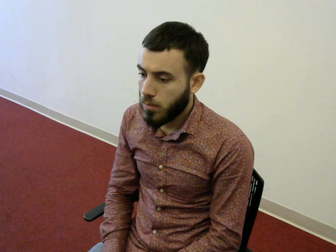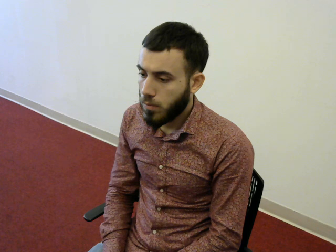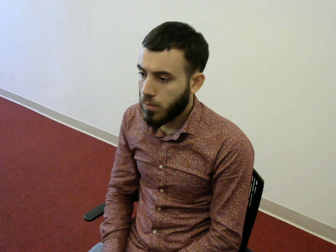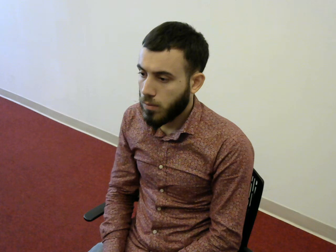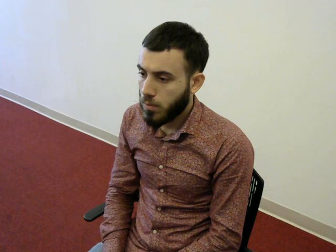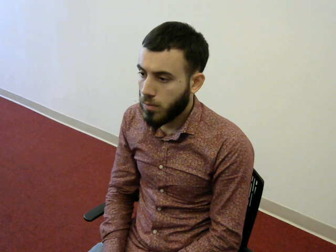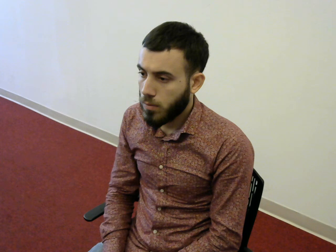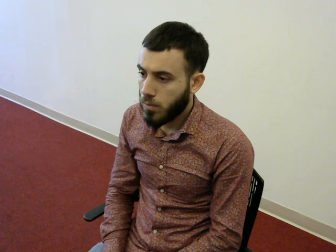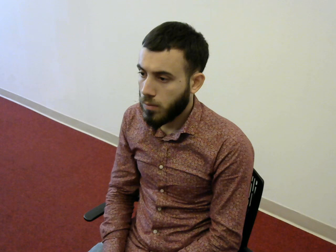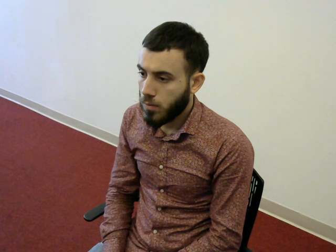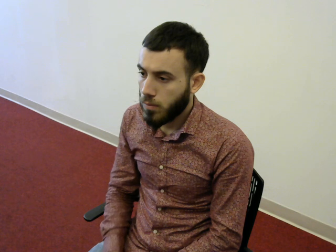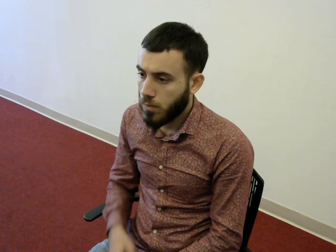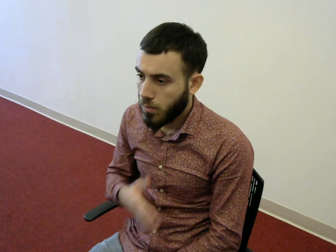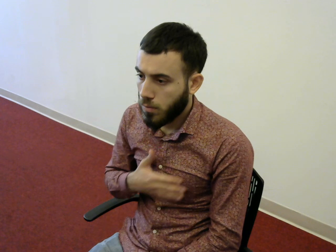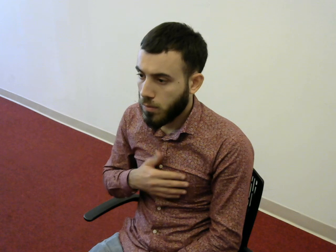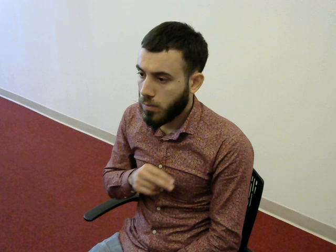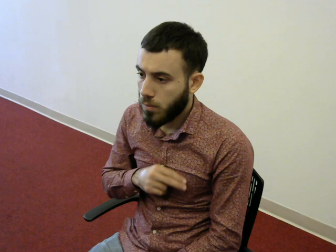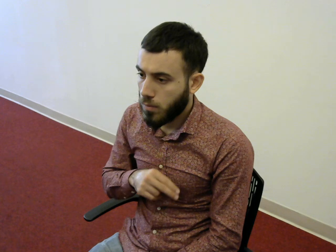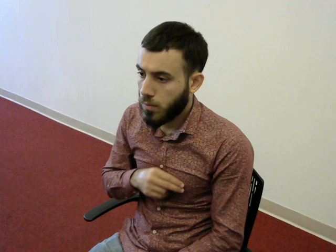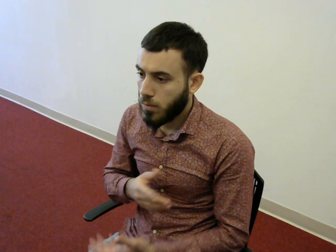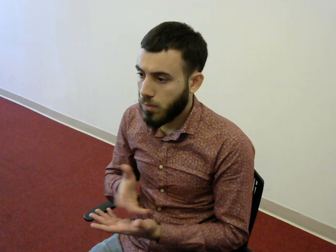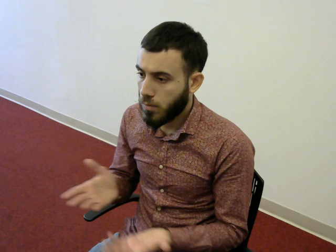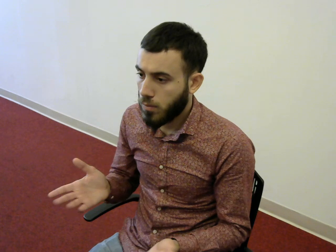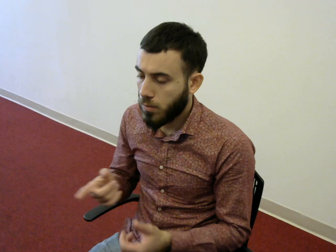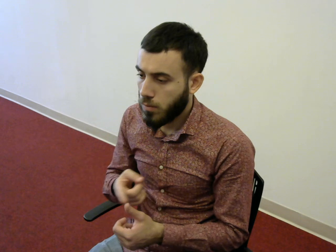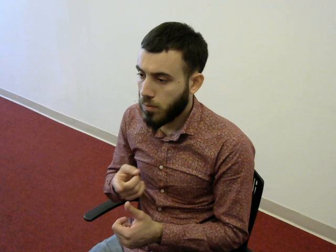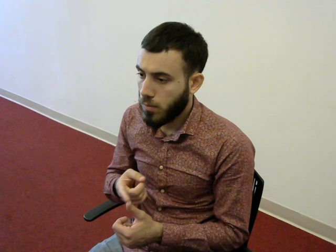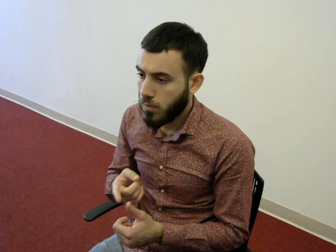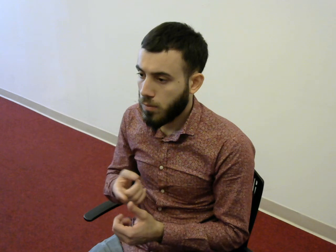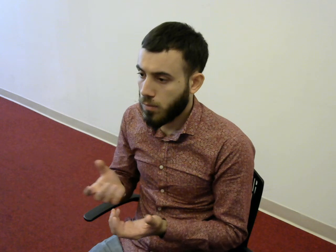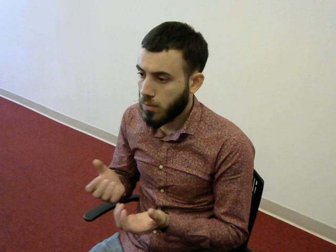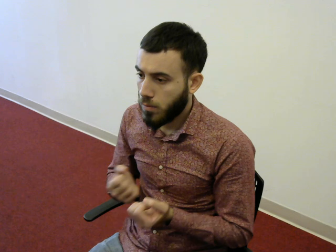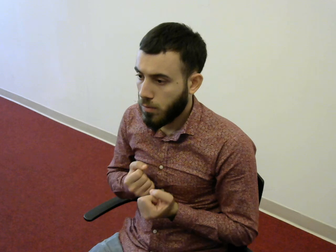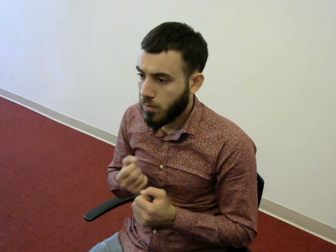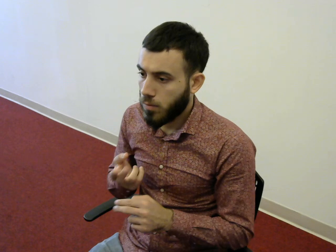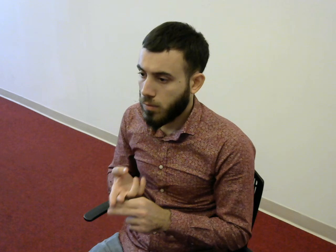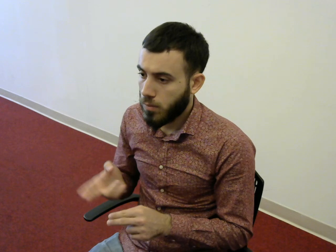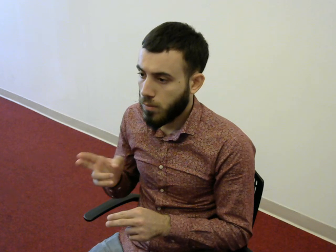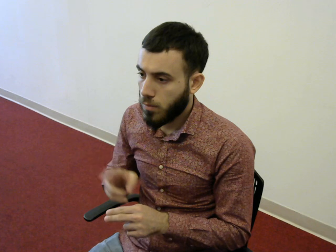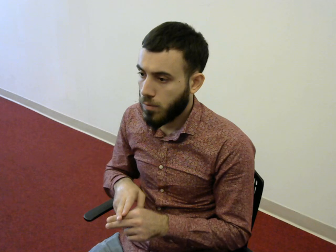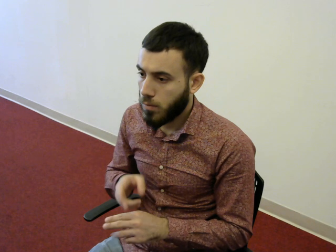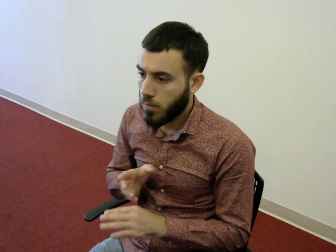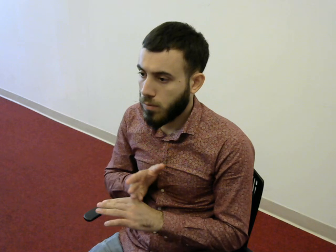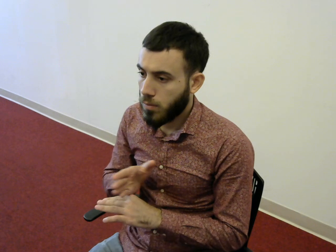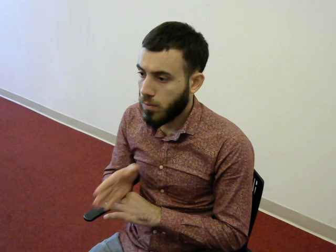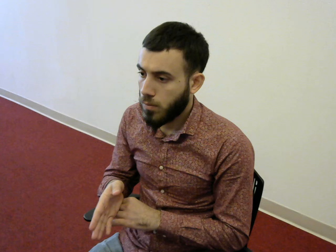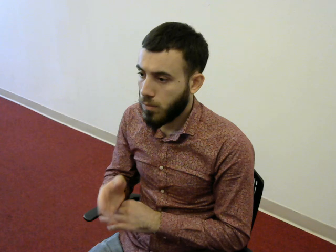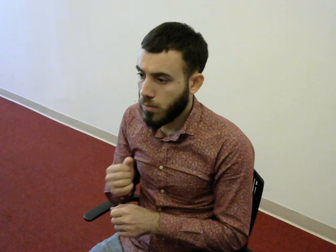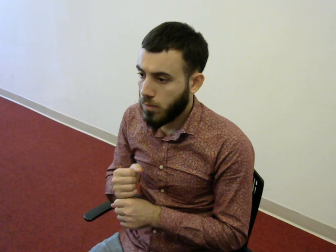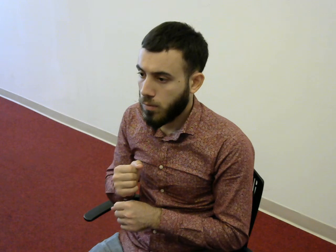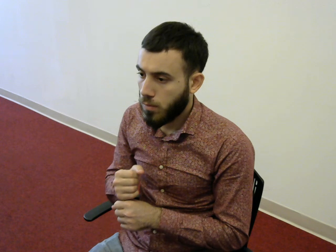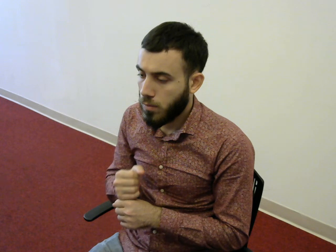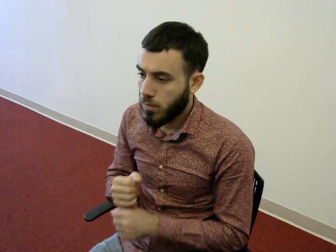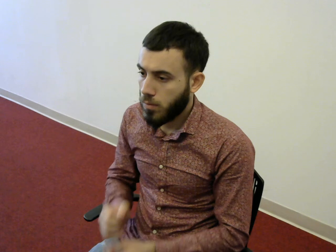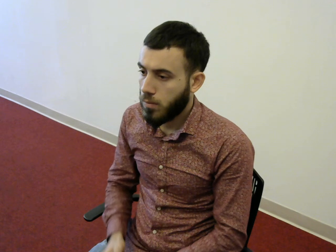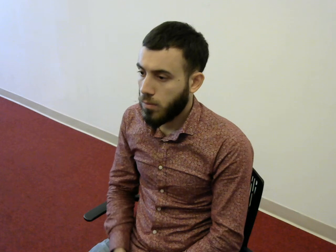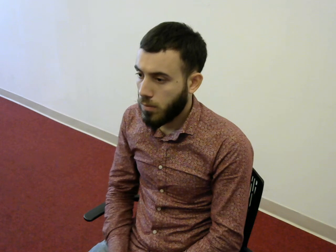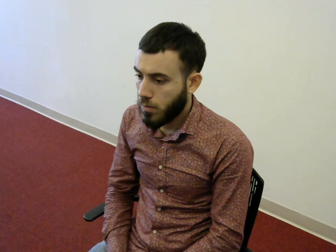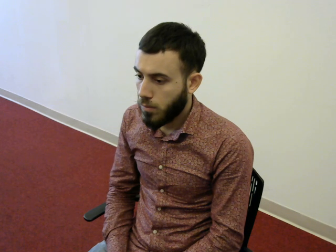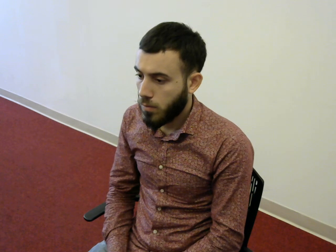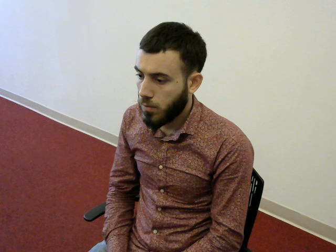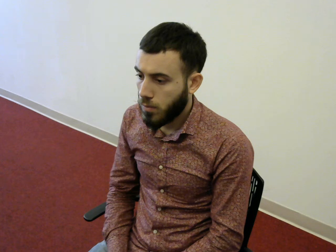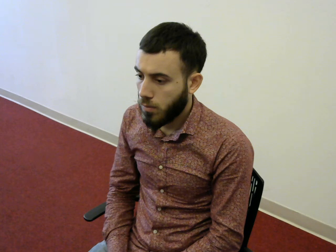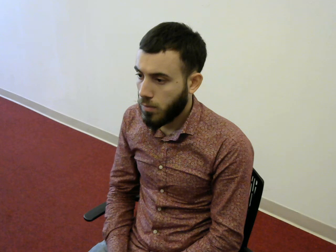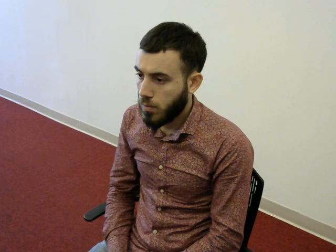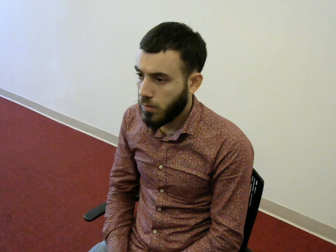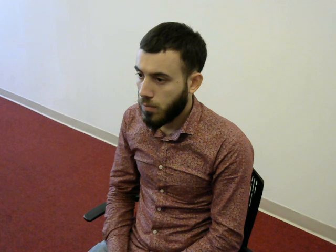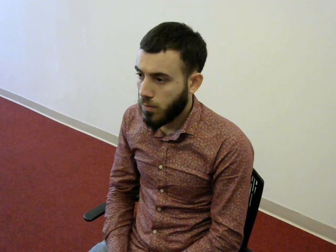Mən işsiz adı almaq üçün müraciət edirəm